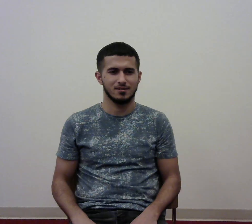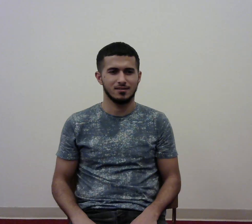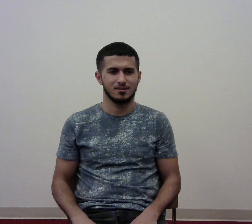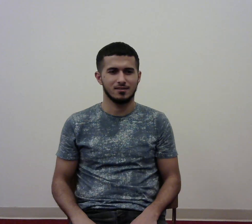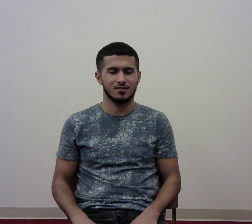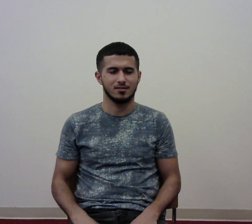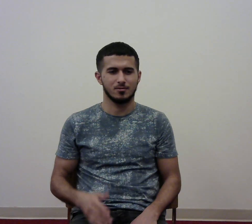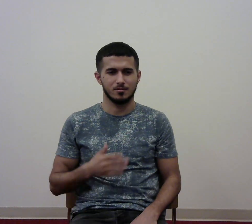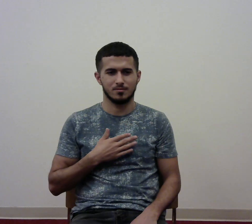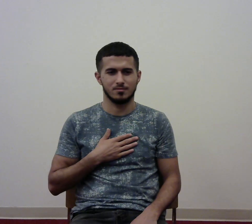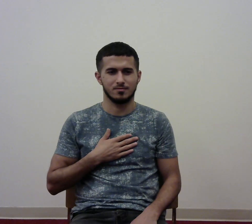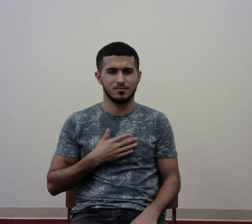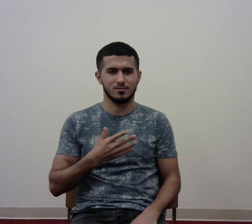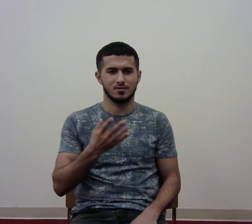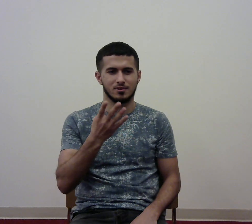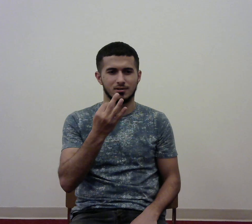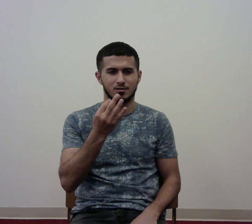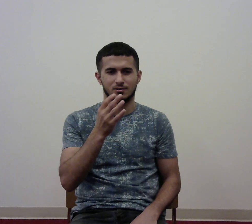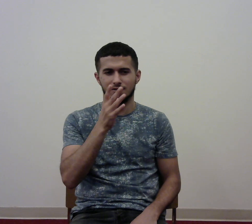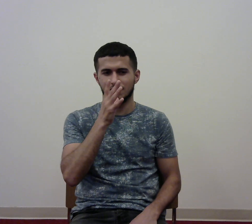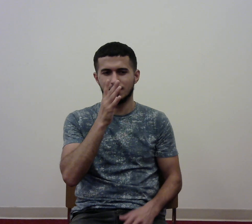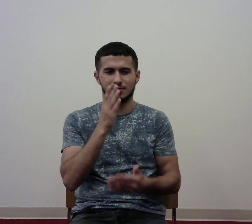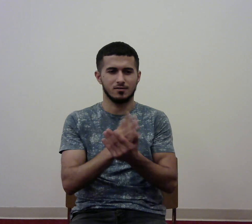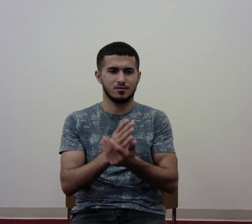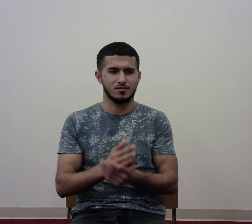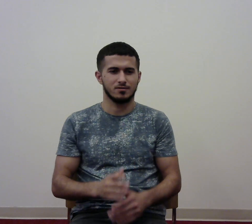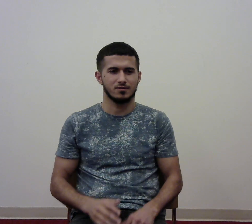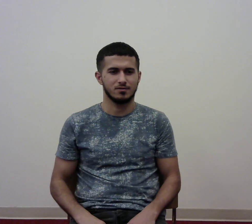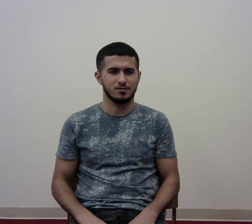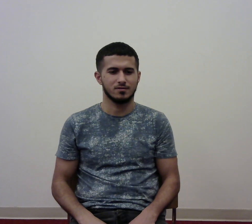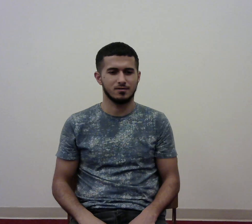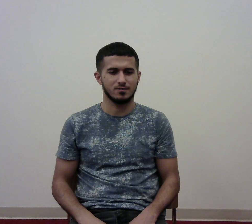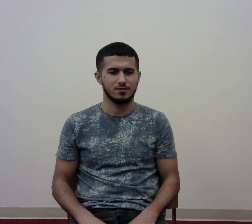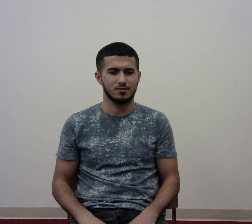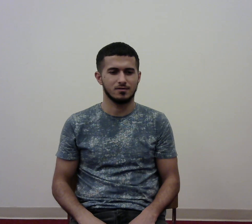Mənim 43 yaşım var